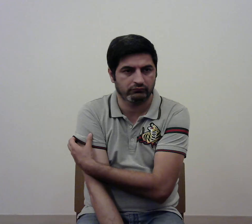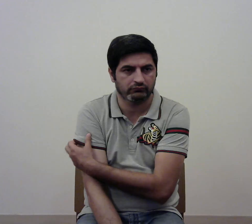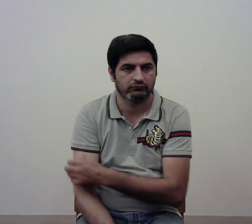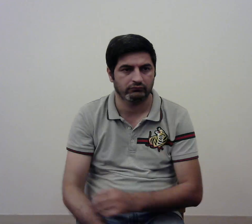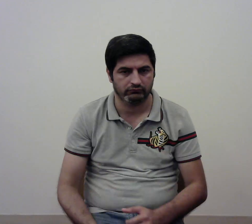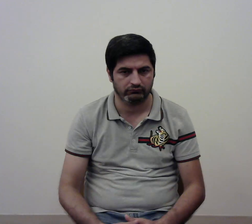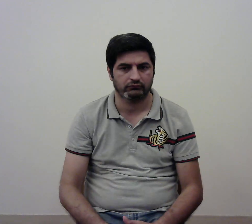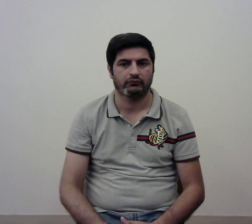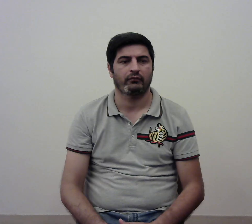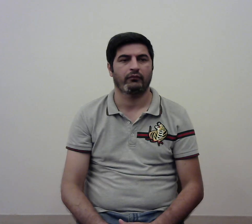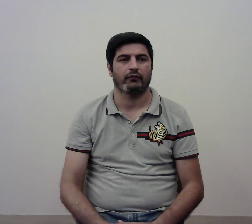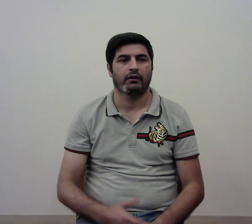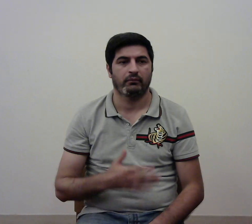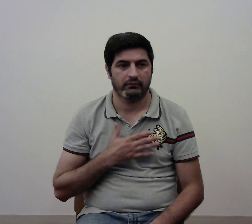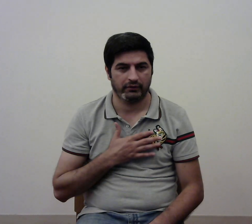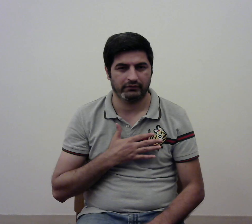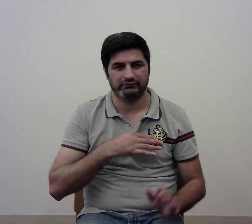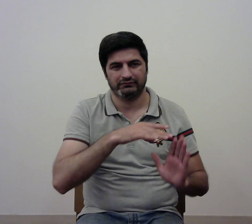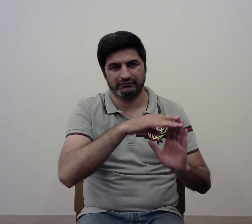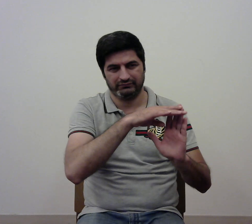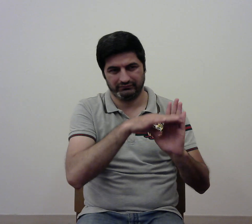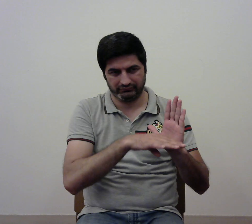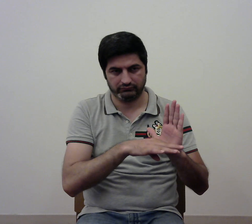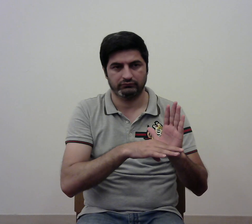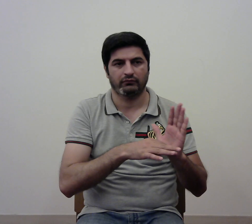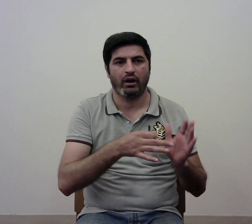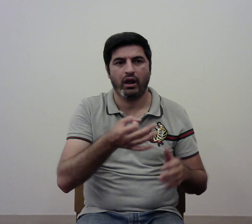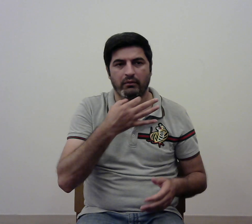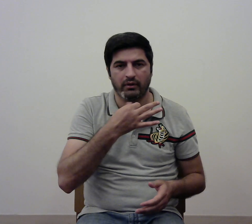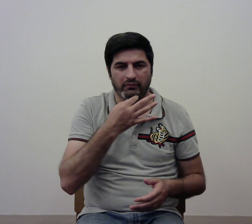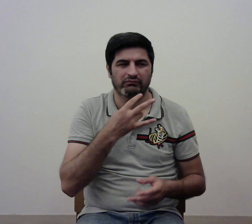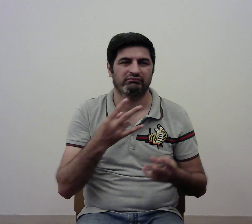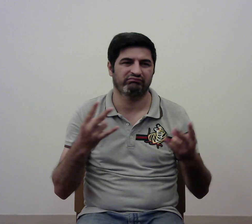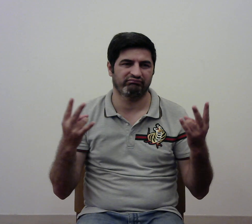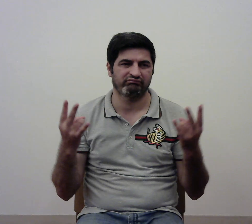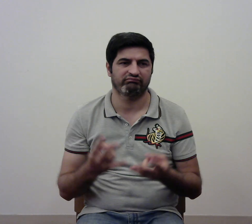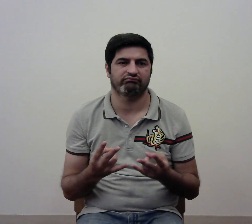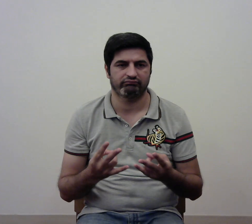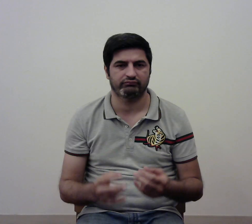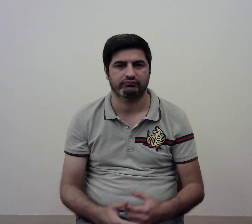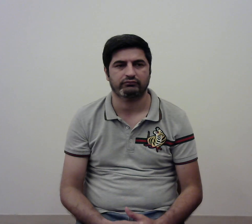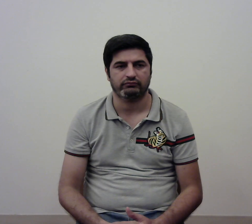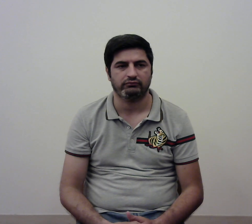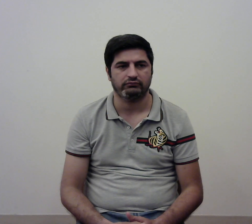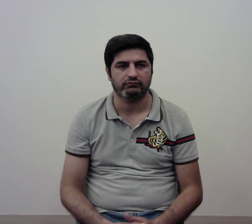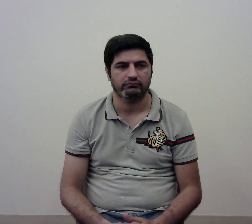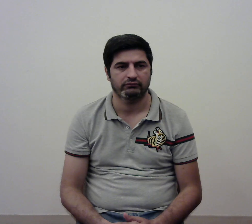Mənə siyahıdakı dərmanlar lazımdır